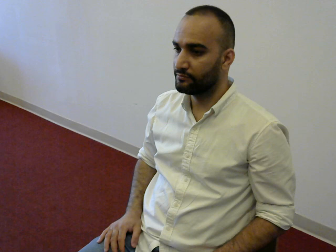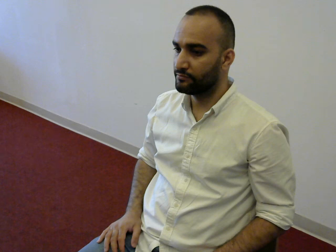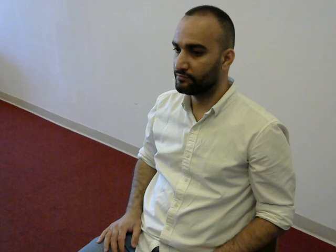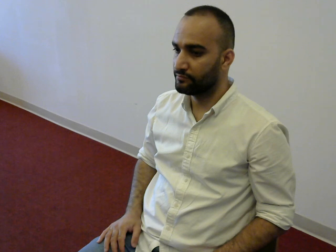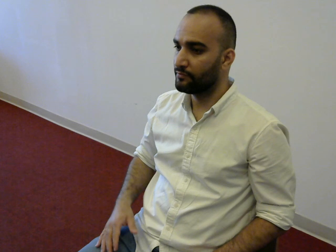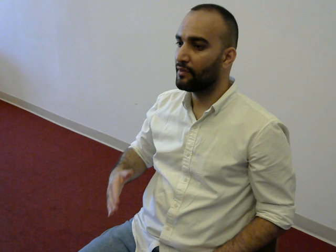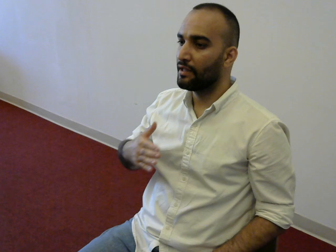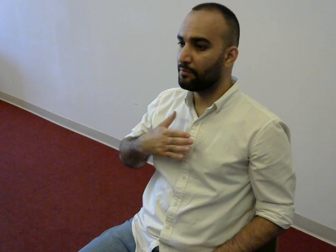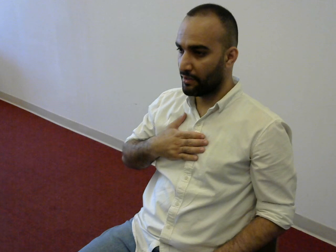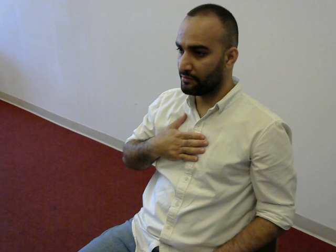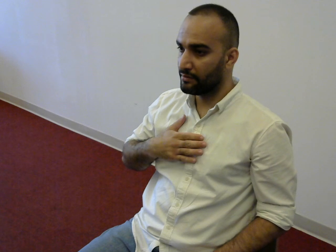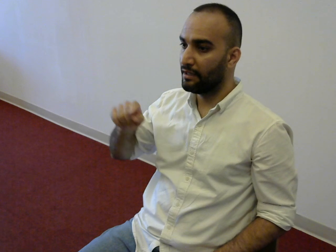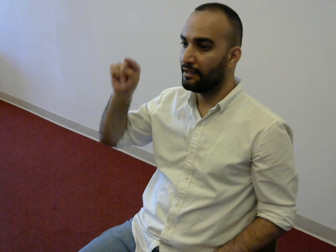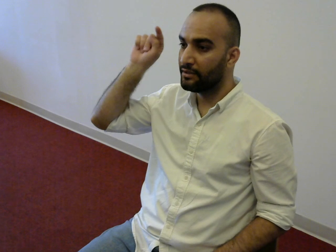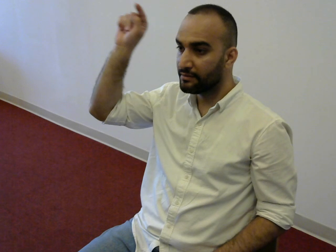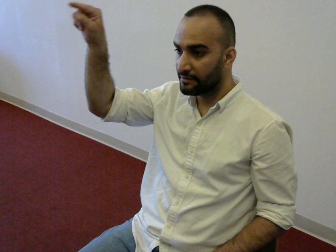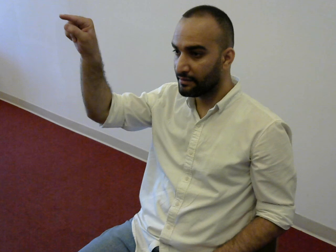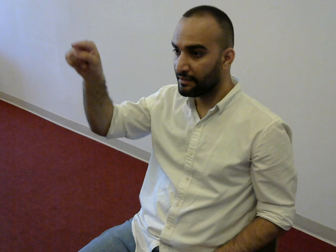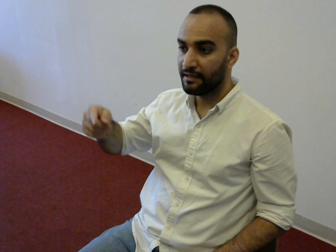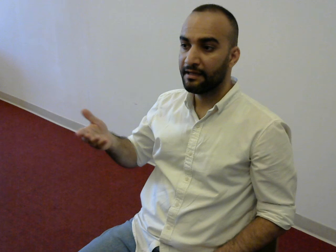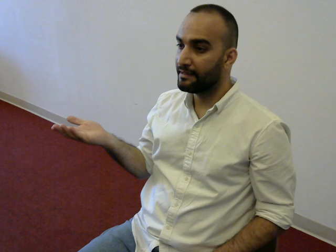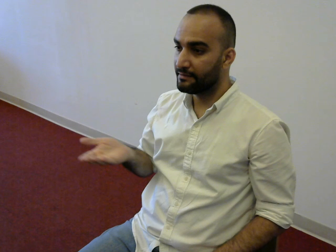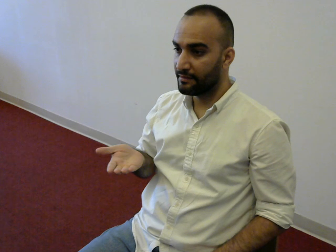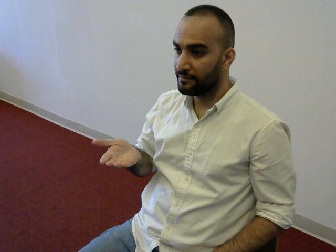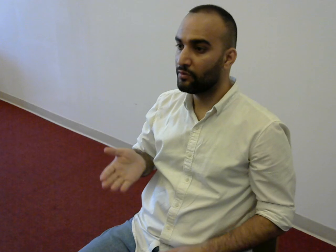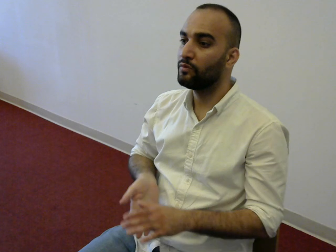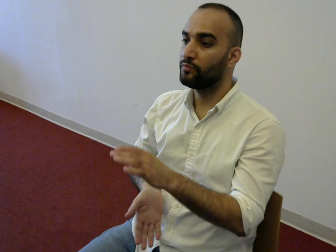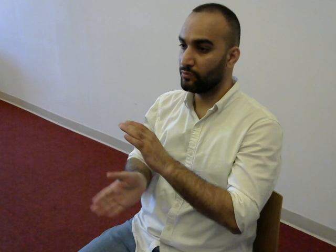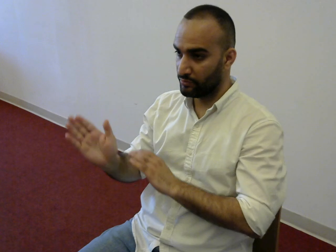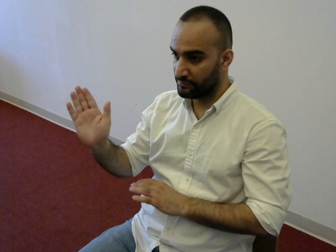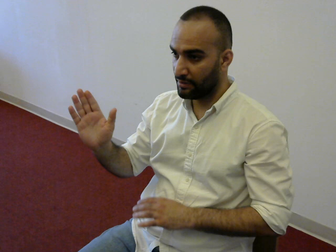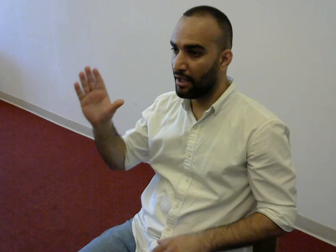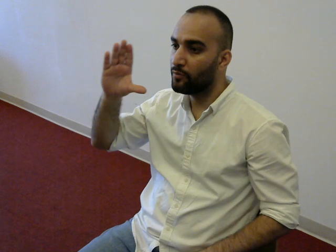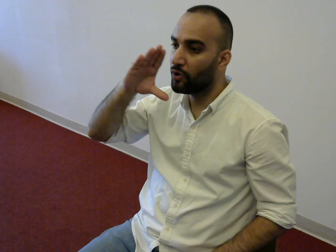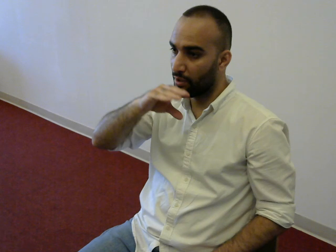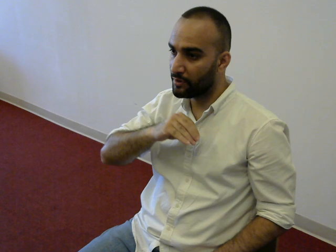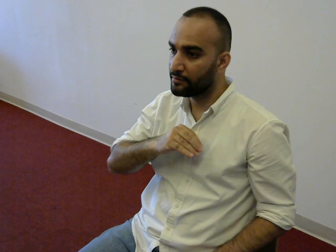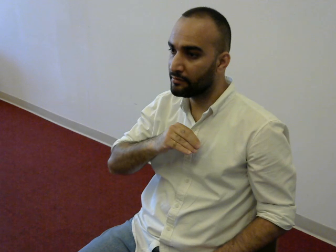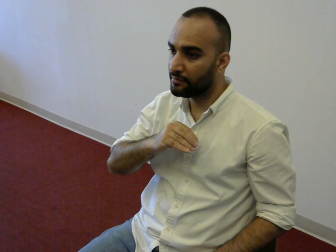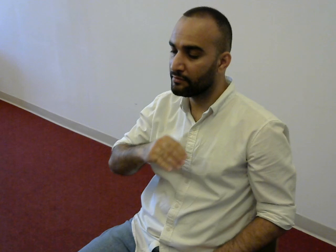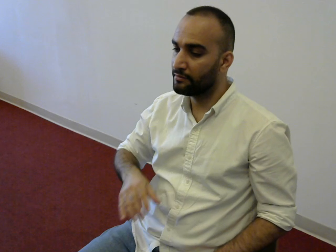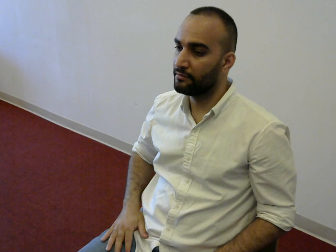Mən ora necə gedə bilərəm?